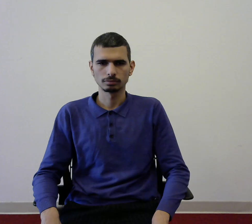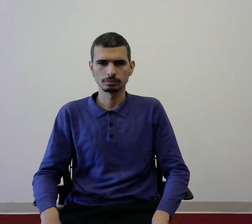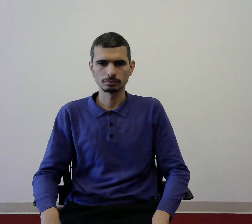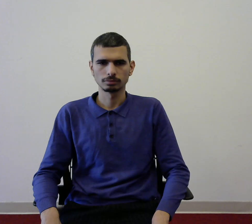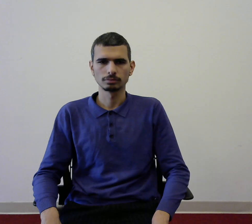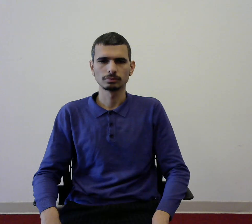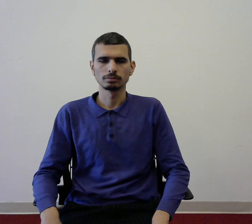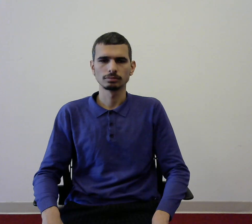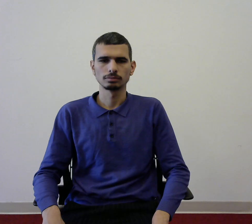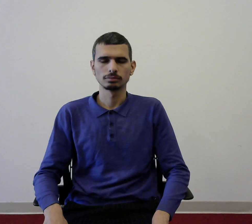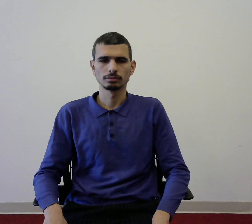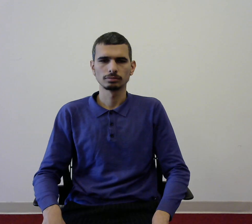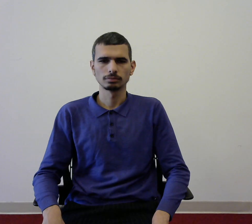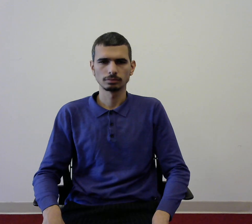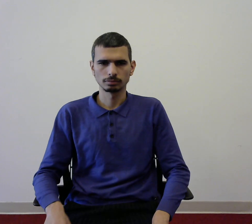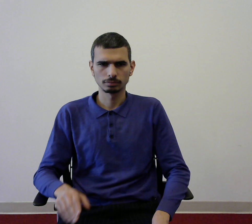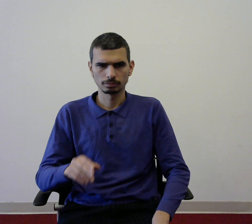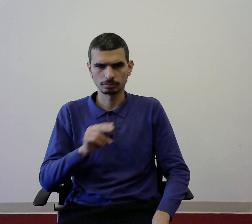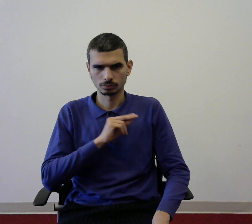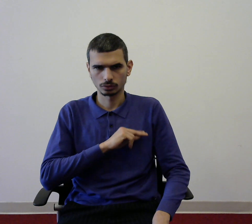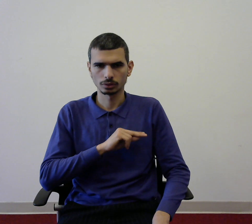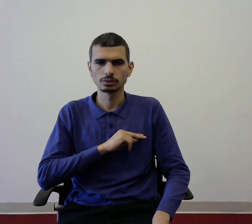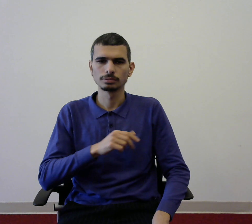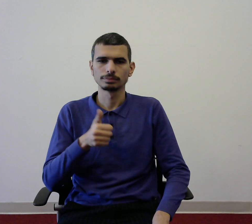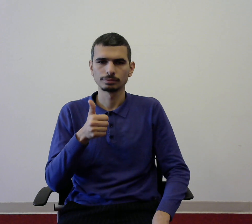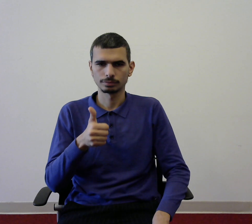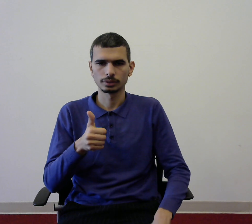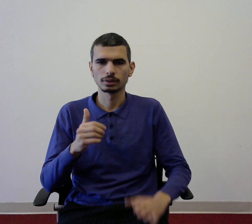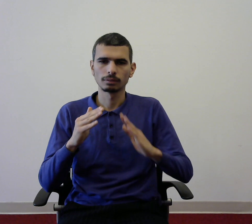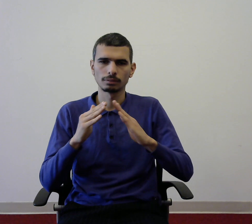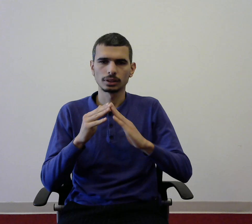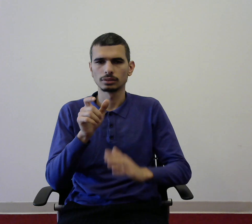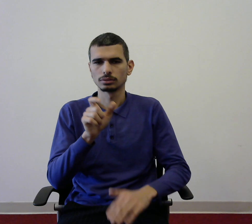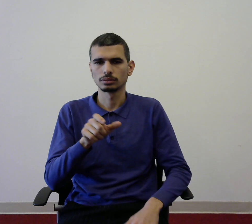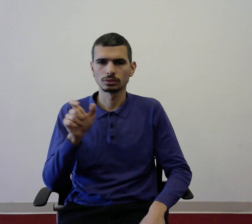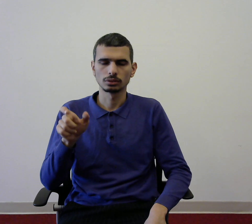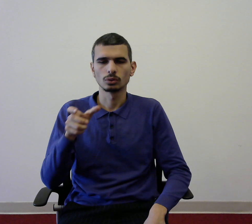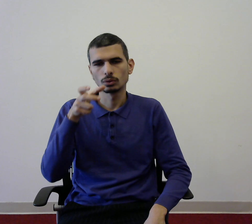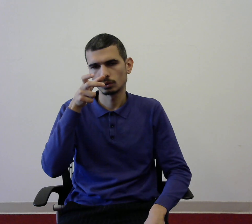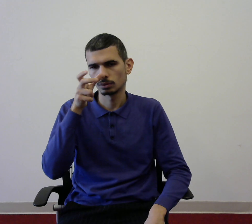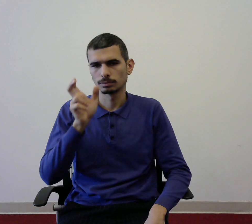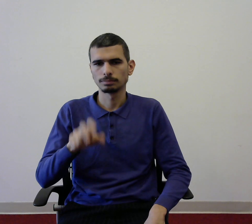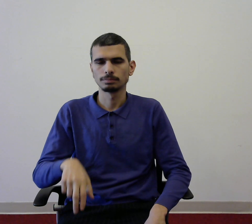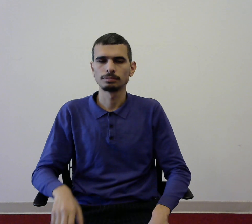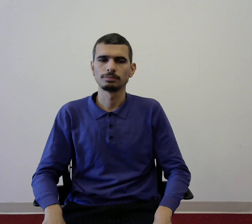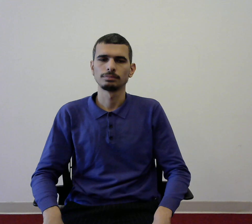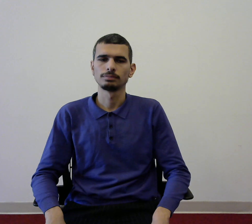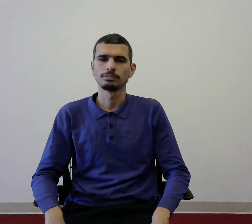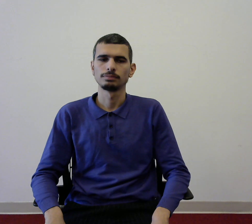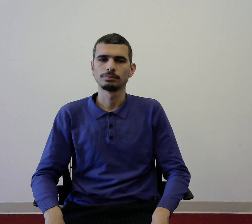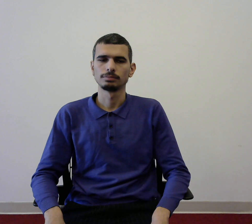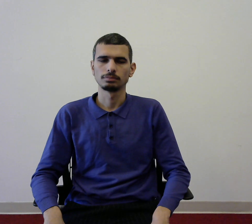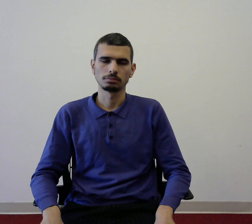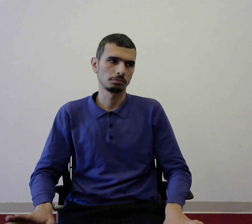İşləmək yaxşıdır, evdə adam darıxır